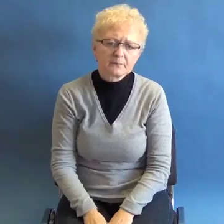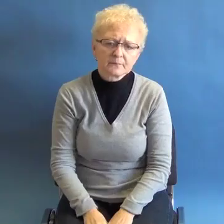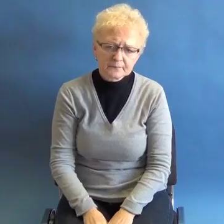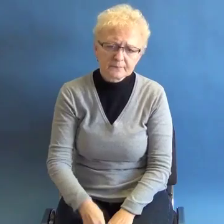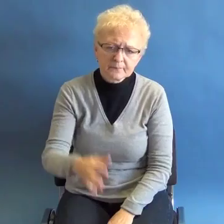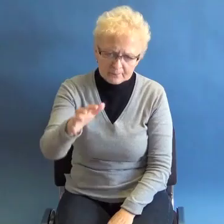Czesanie.